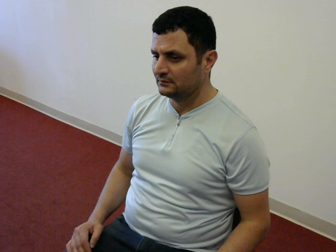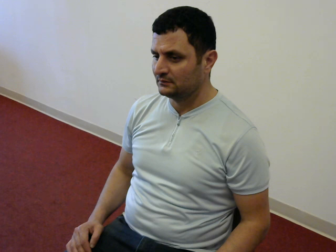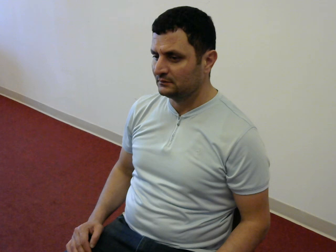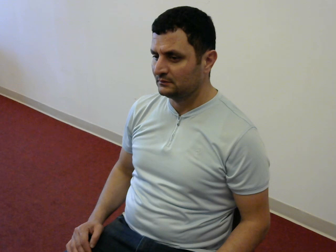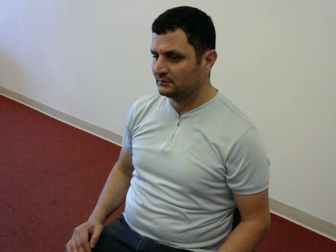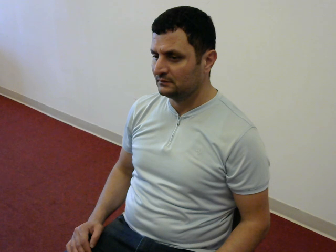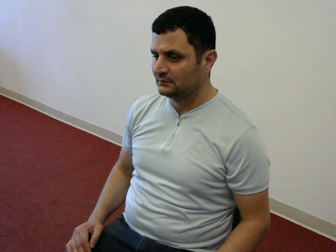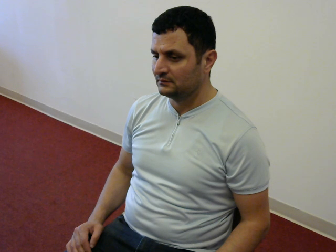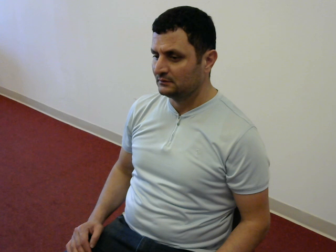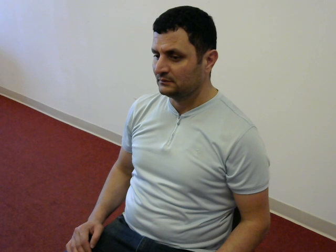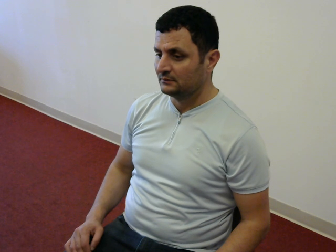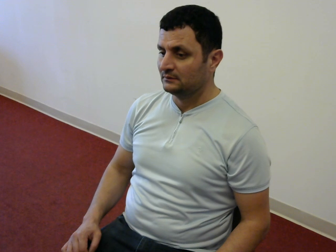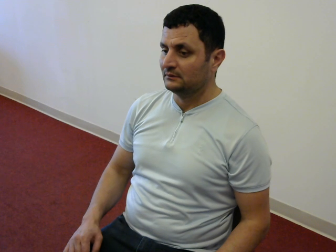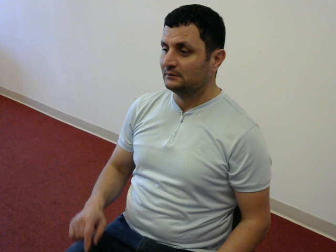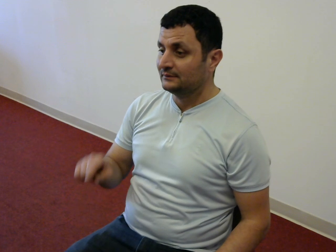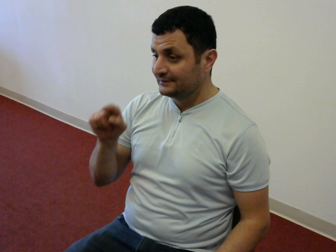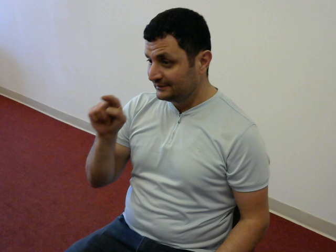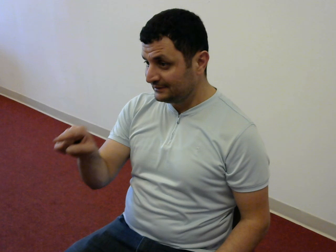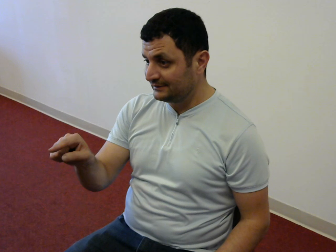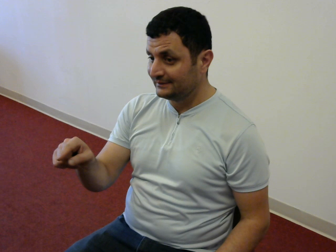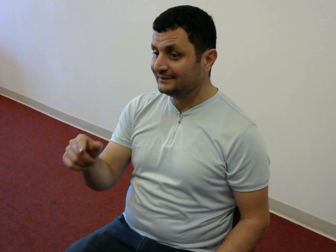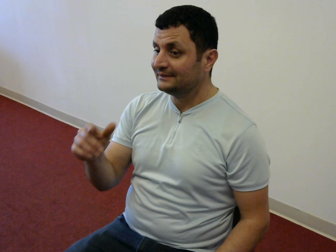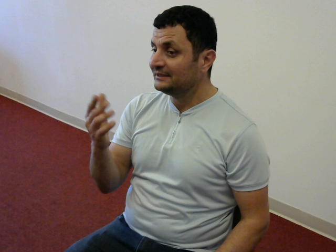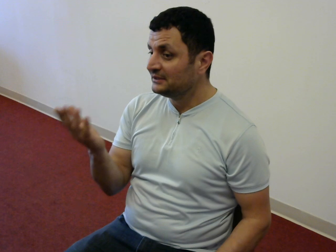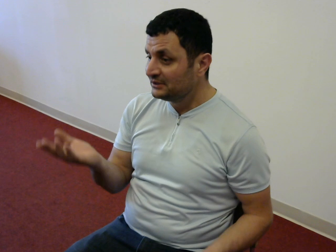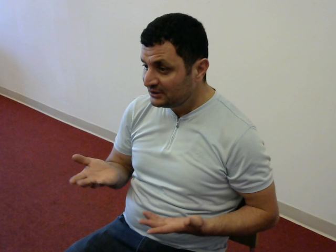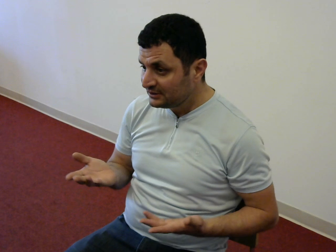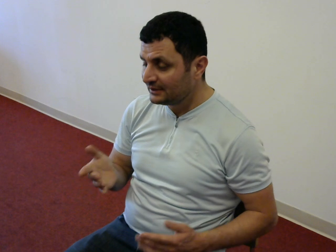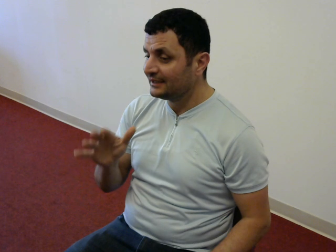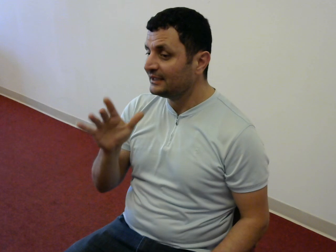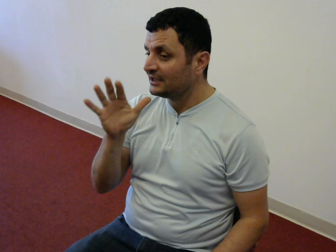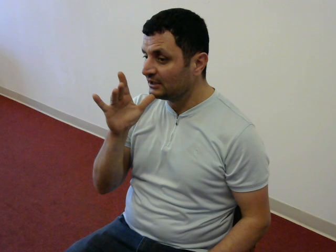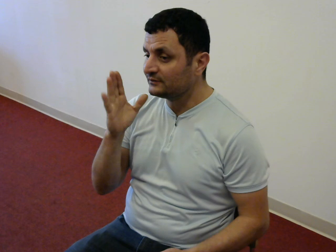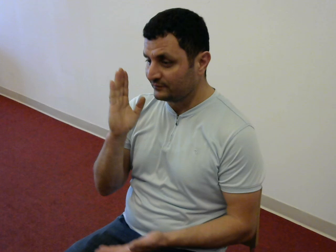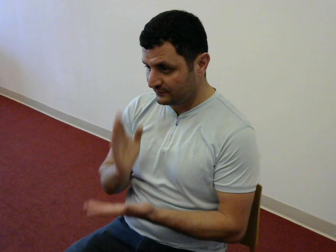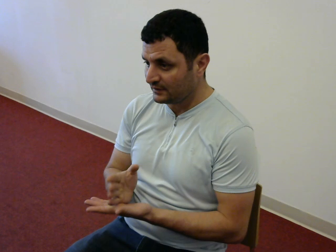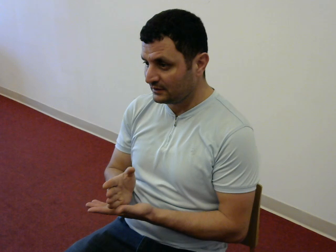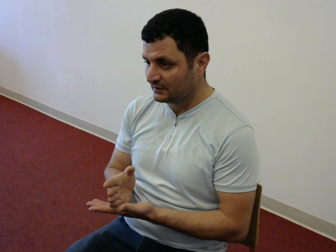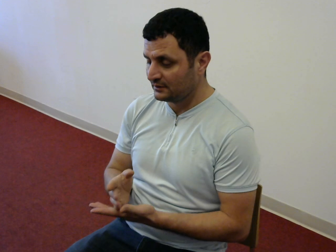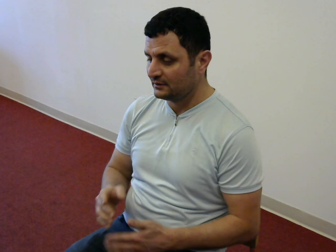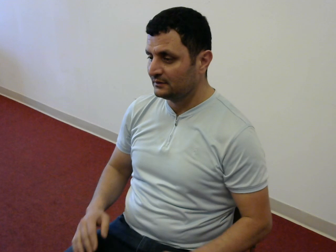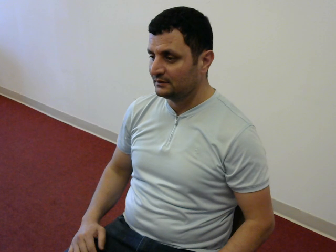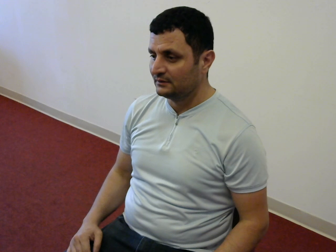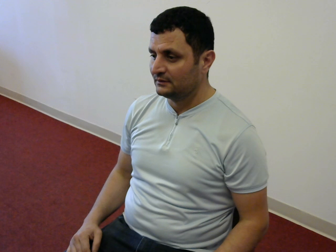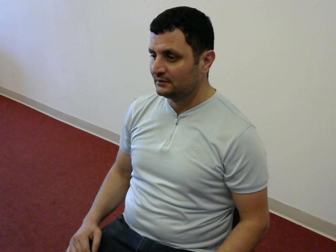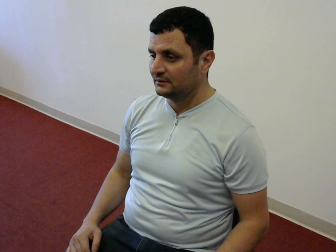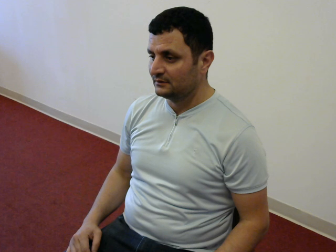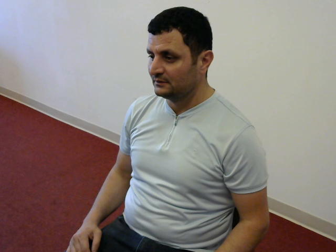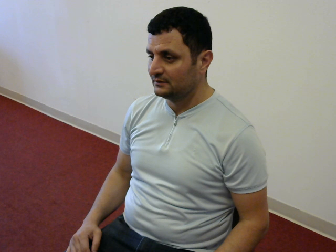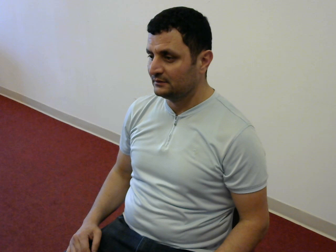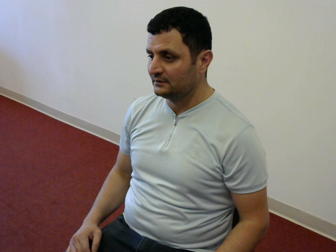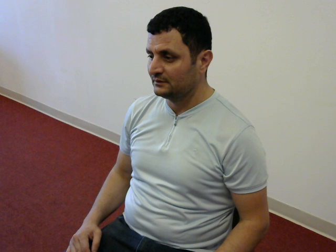Sizin neçə yaşınız var?